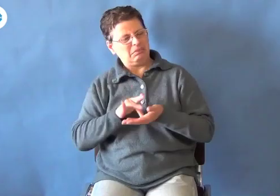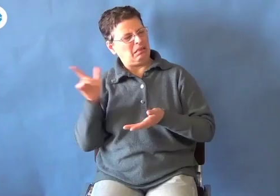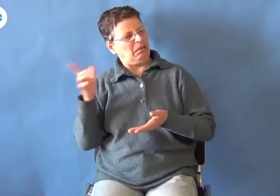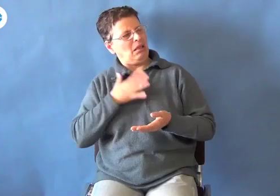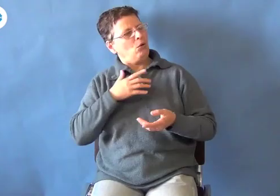Delikatni...